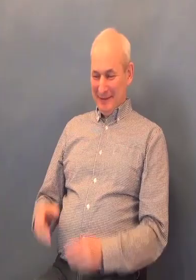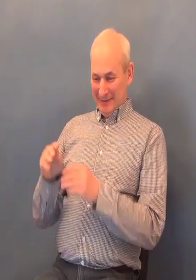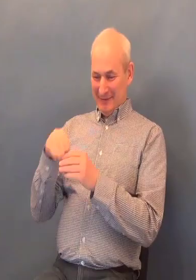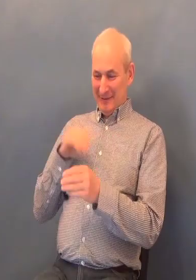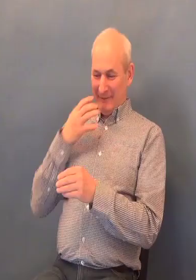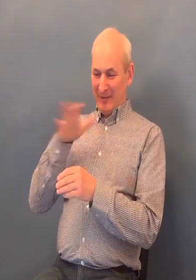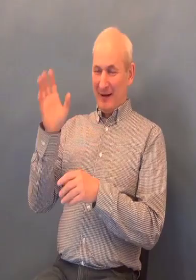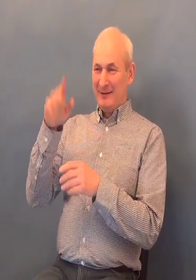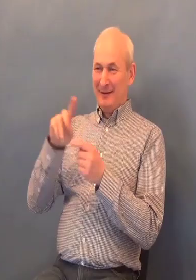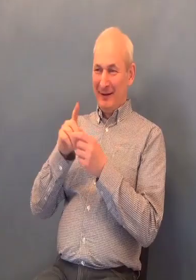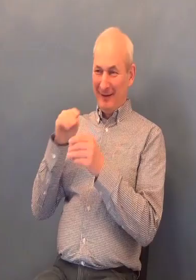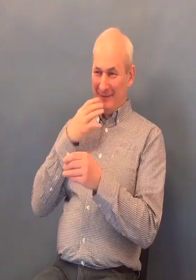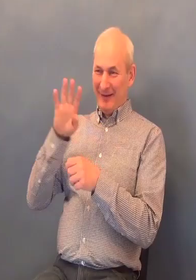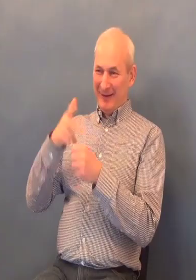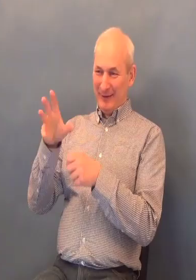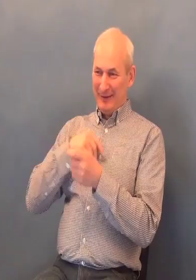Przełóżmy na wcześniej, spotkajmy się wcześniej, o czwartej trzydzieści.